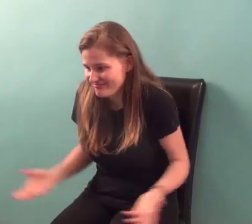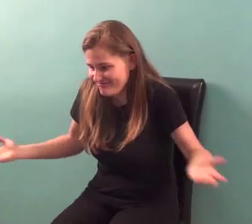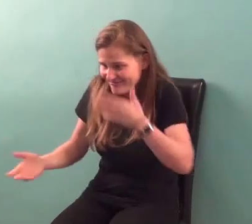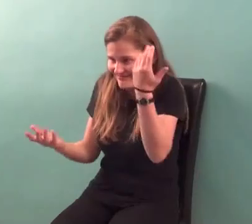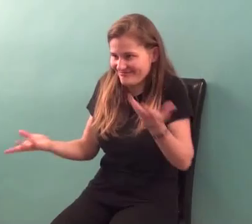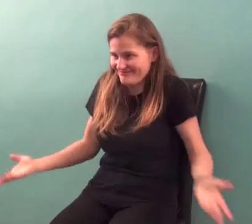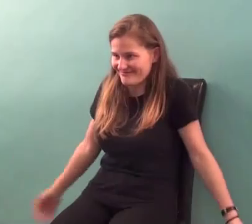Nie wiem.